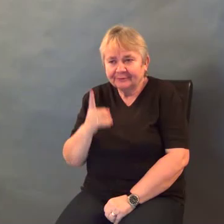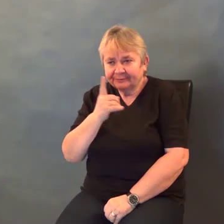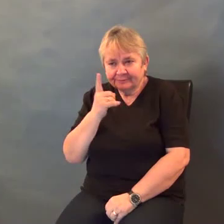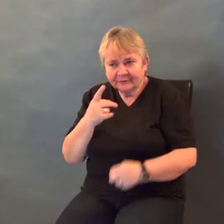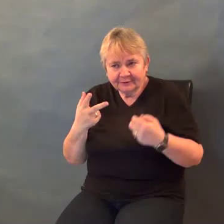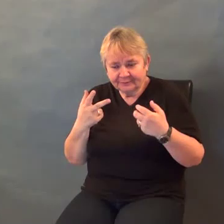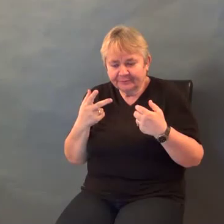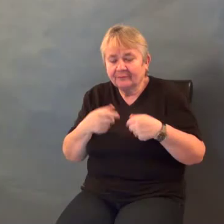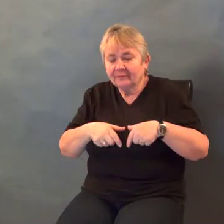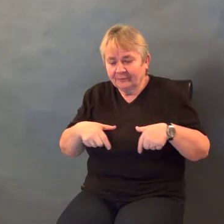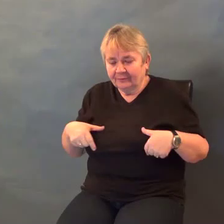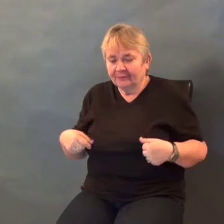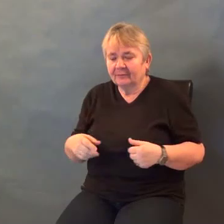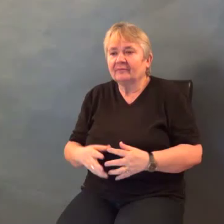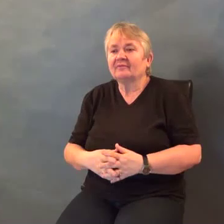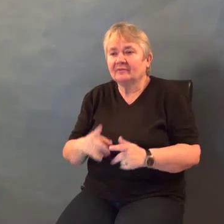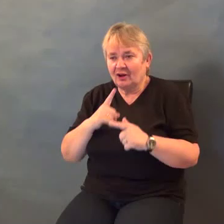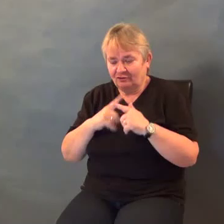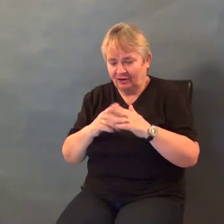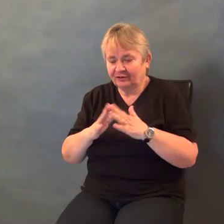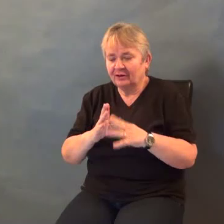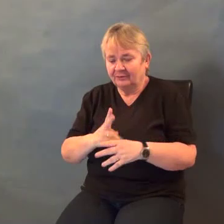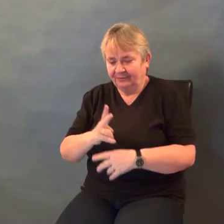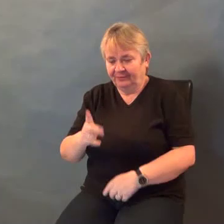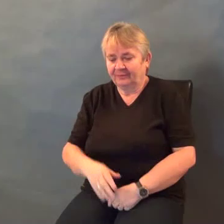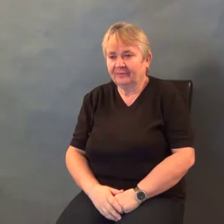Zakaz wejścia do kościoła w biustonoszu.